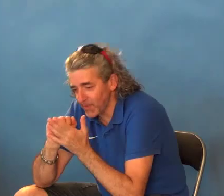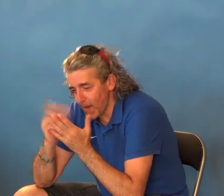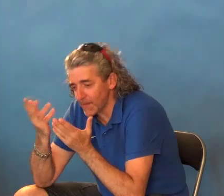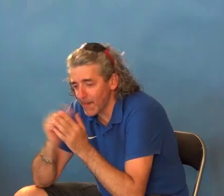Zajęte.